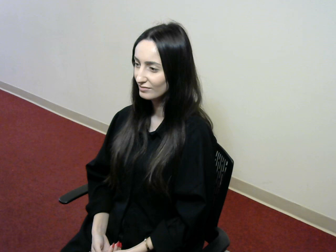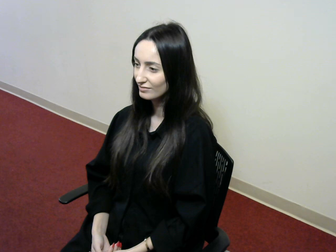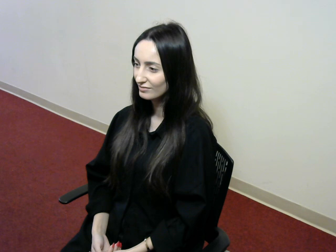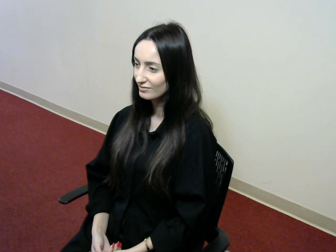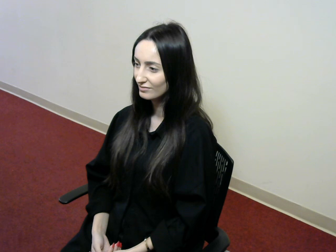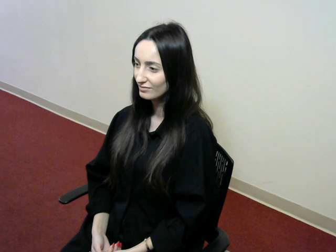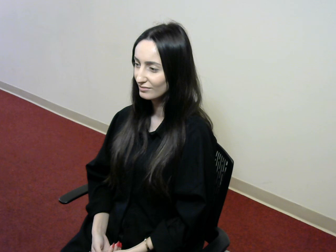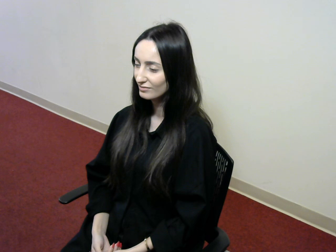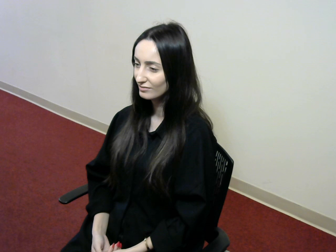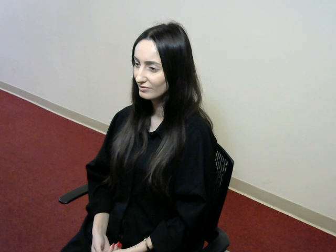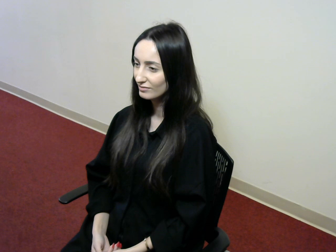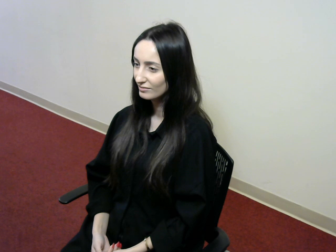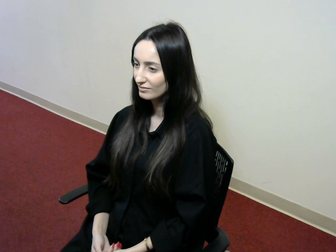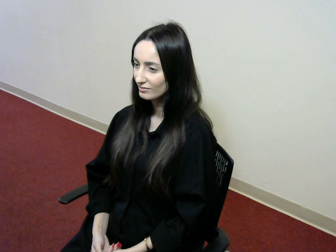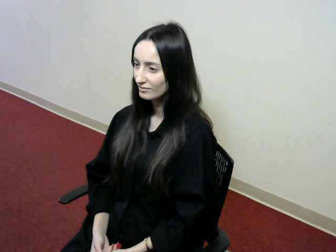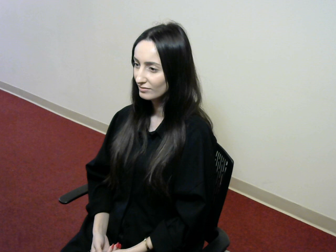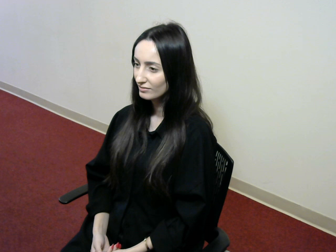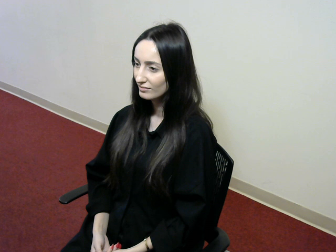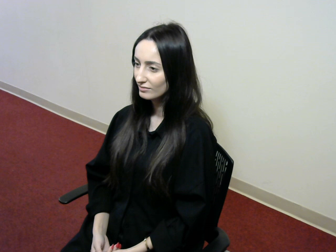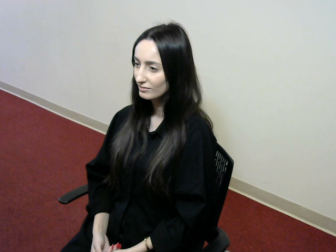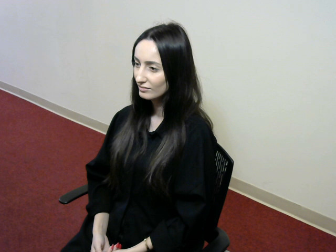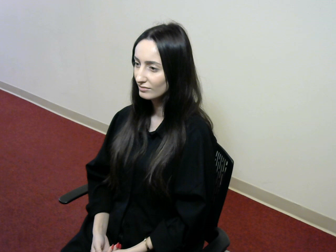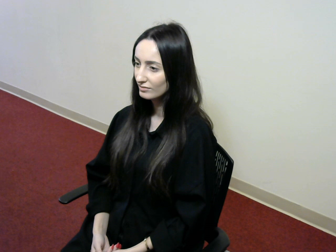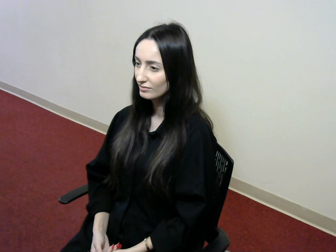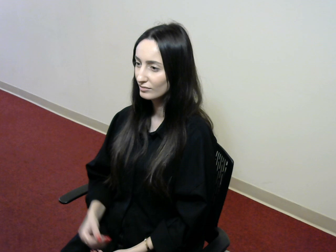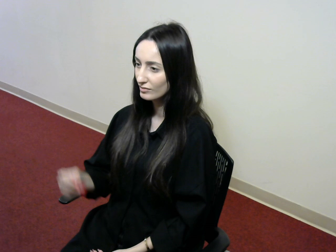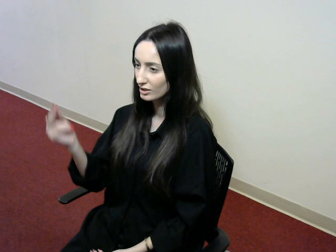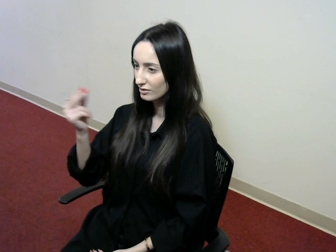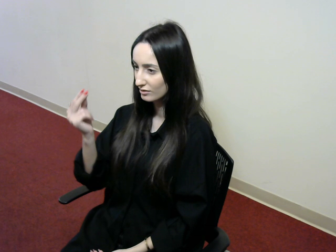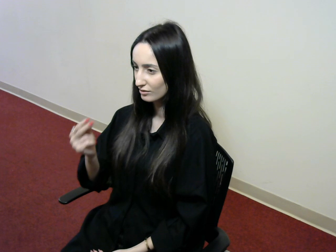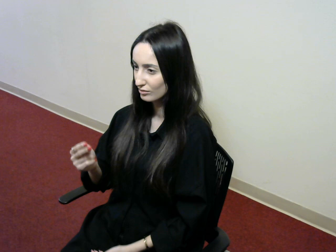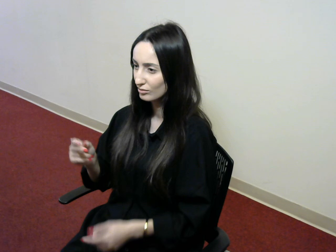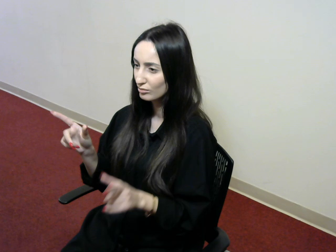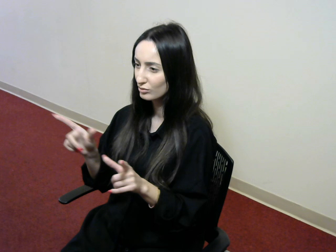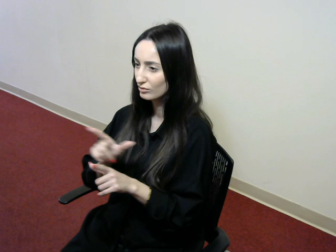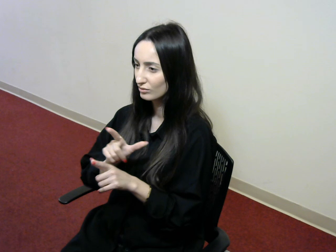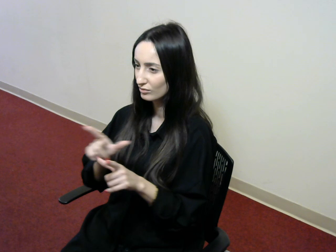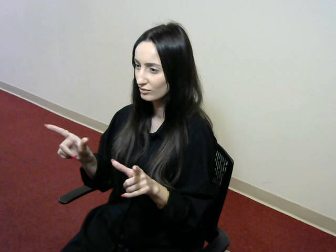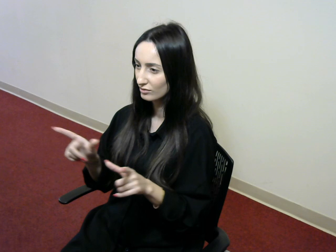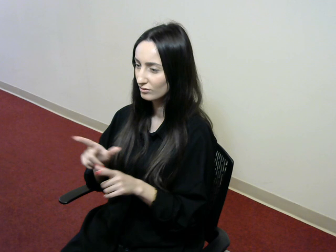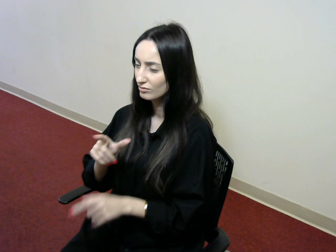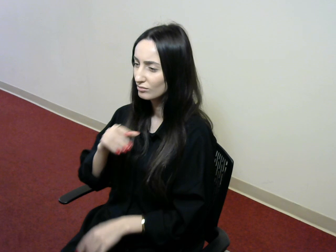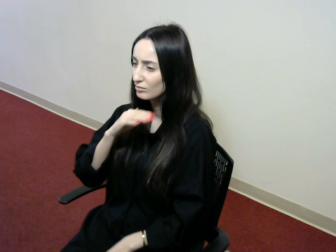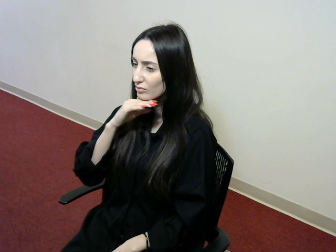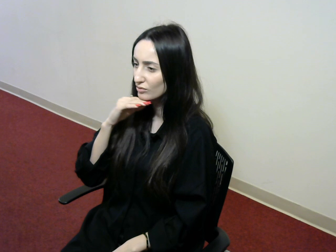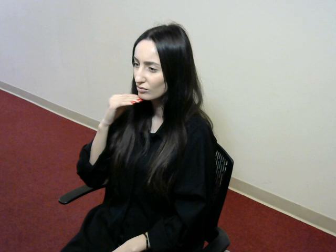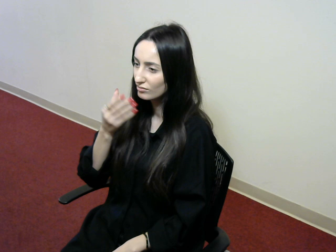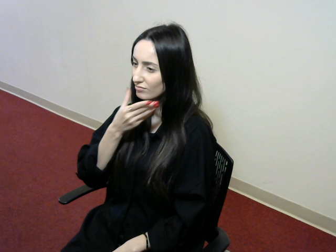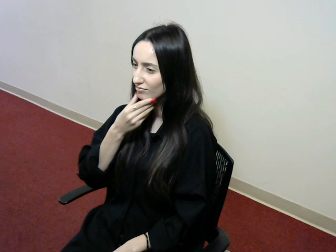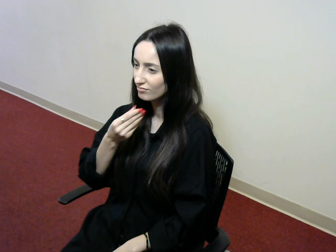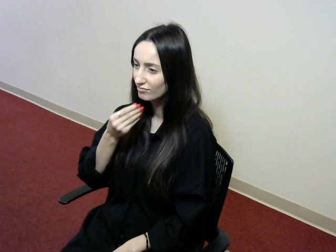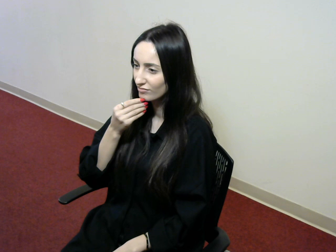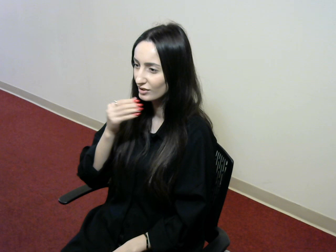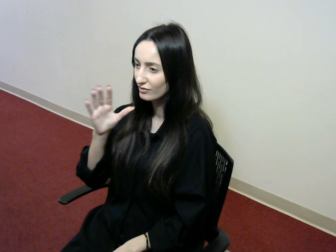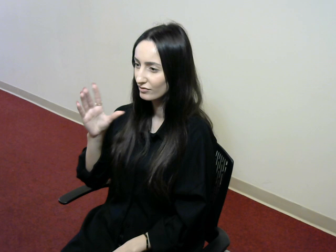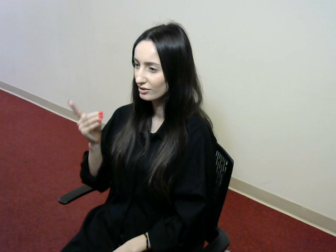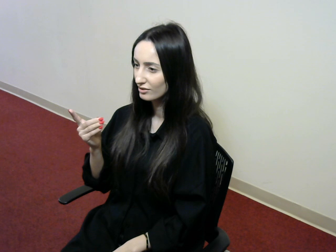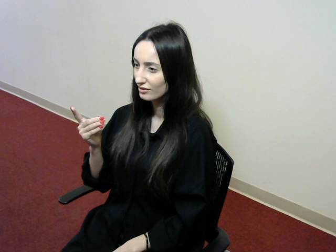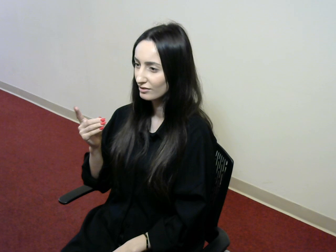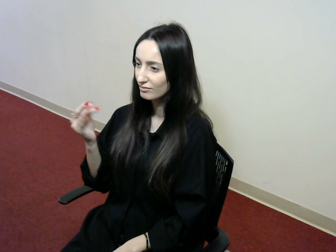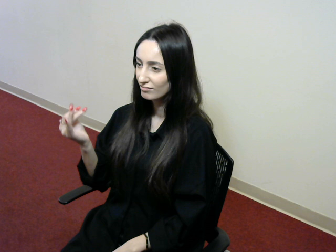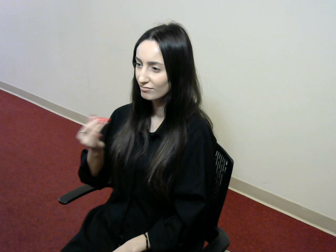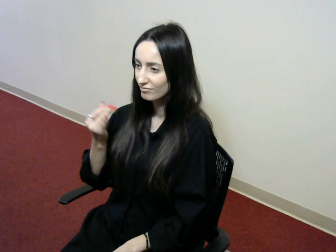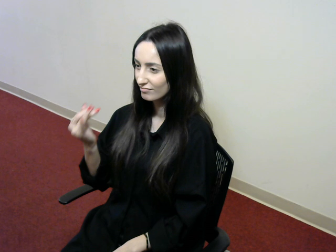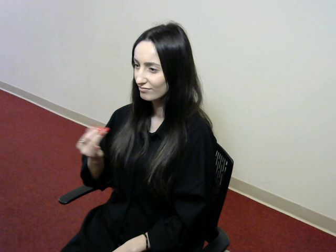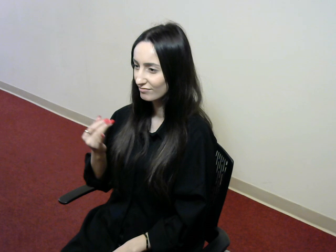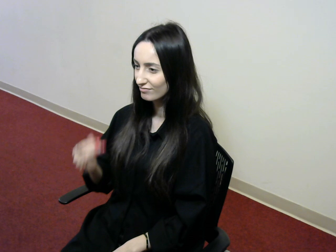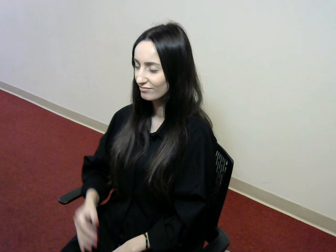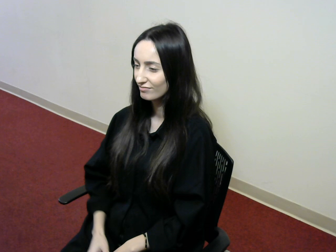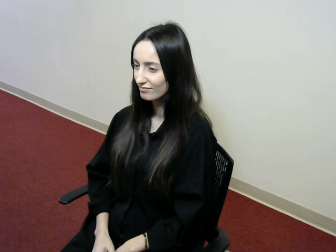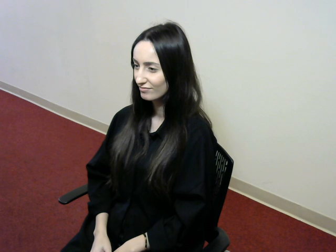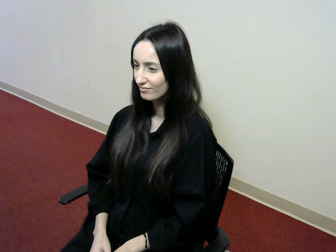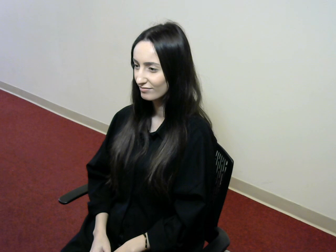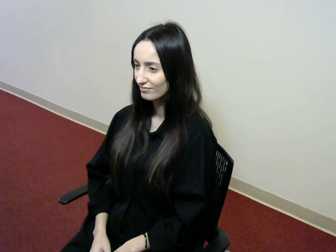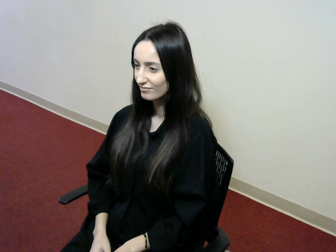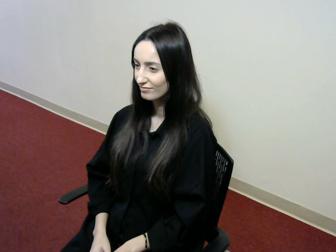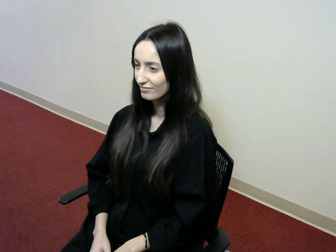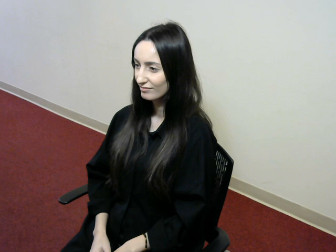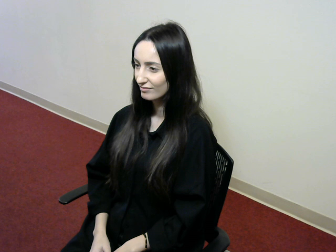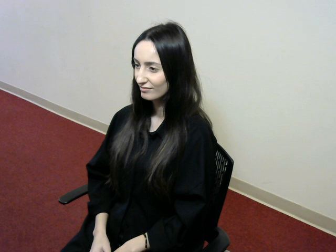Rəsm muzeyi çox gözəl və maraqlıdır